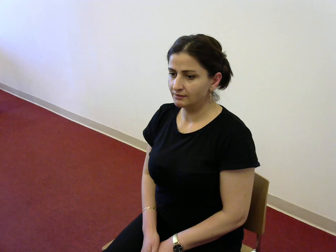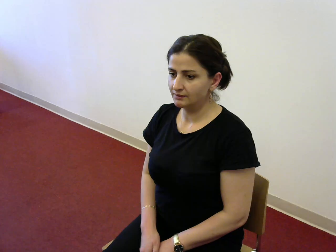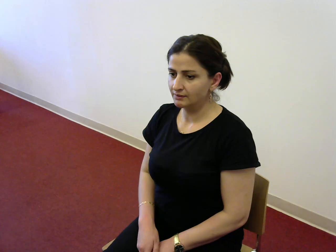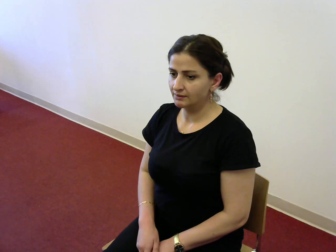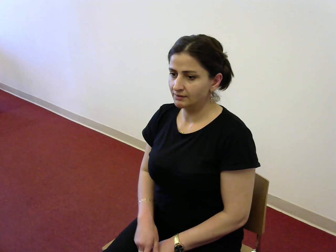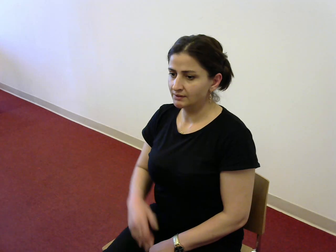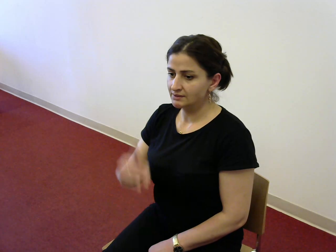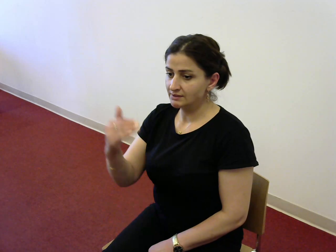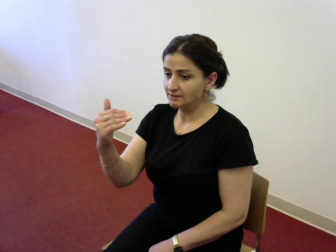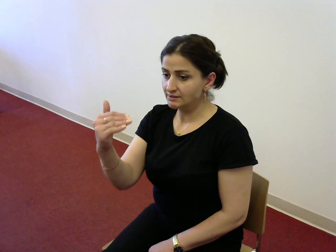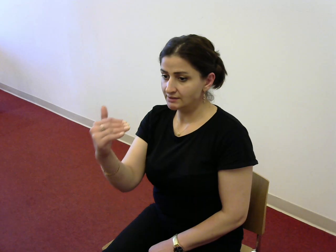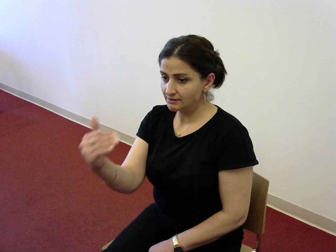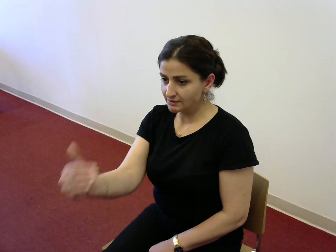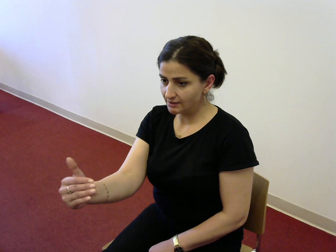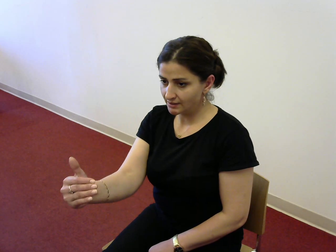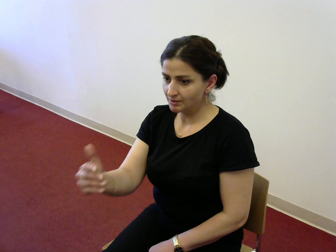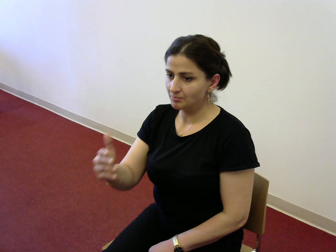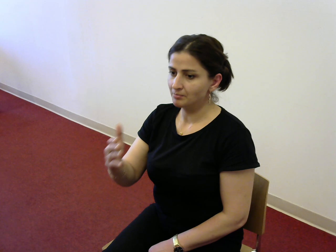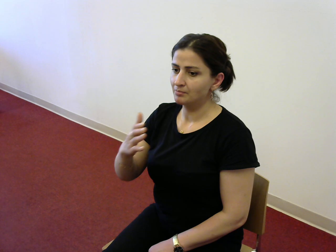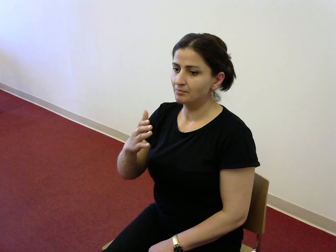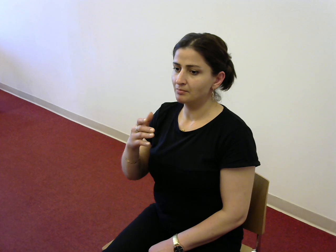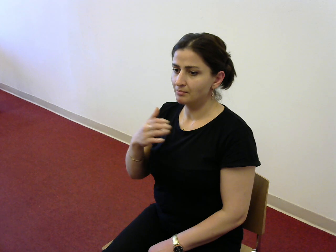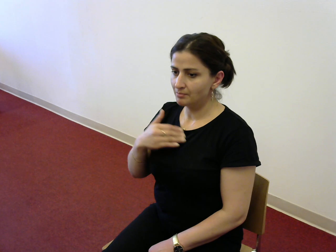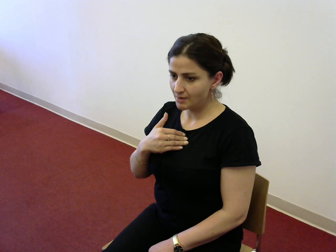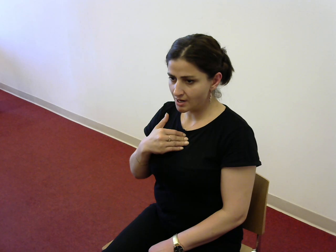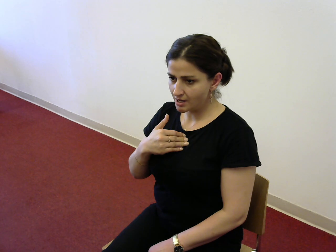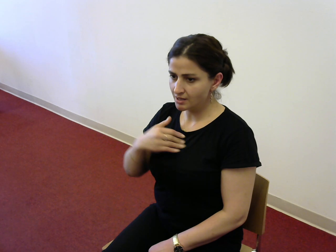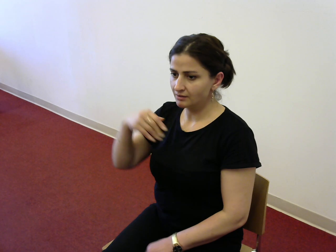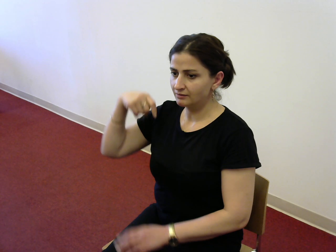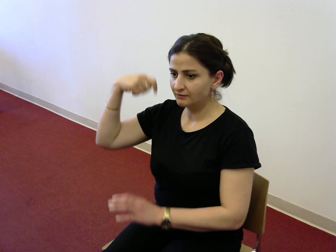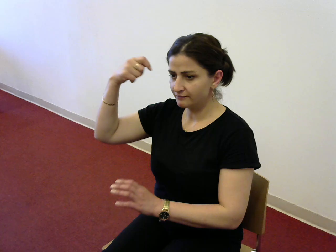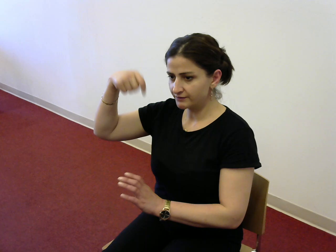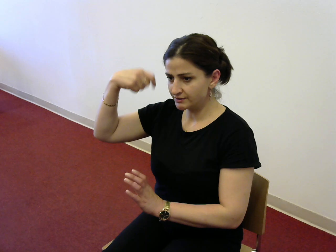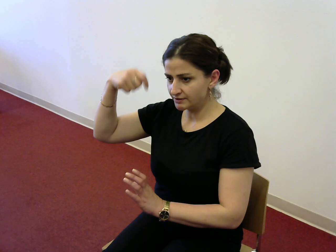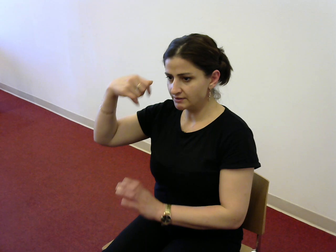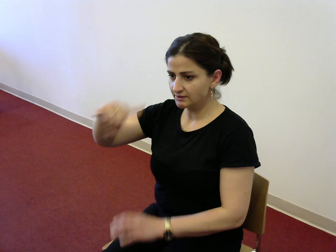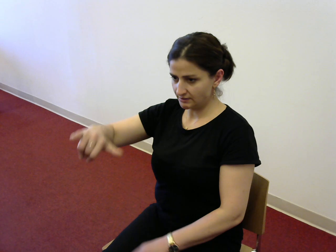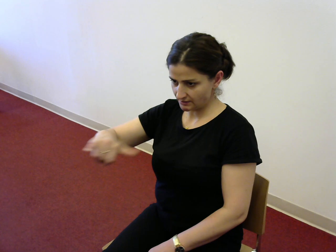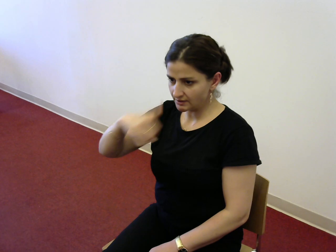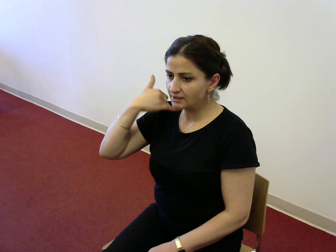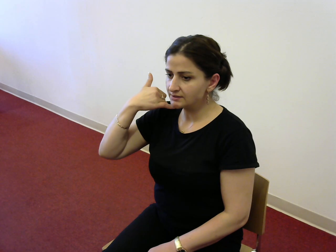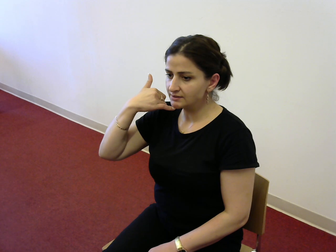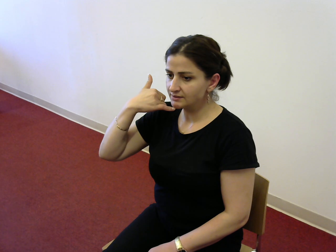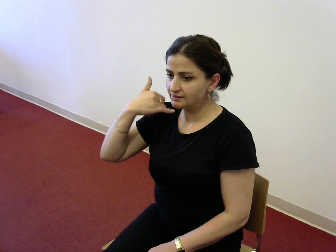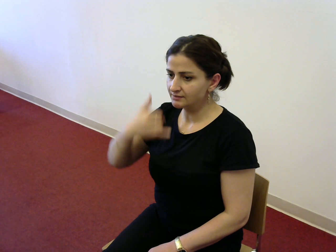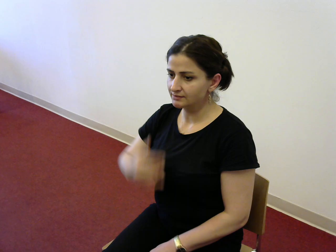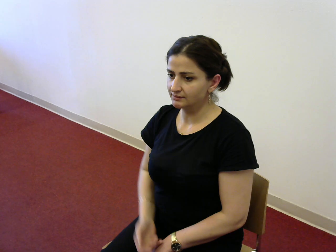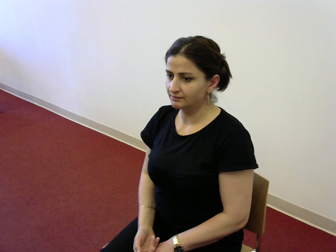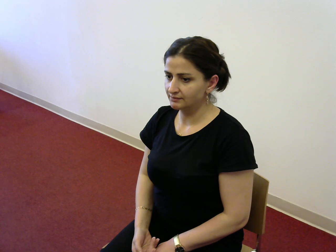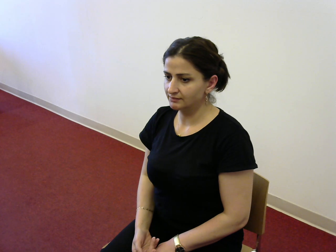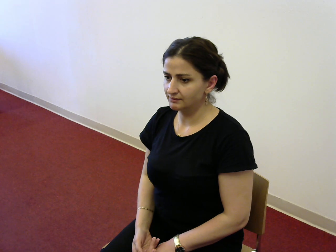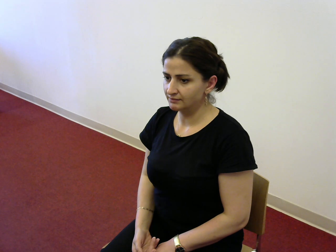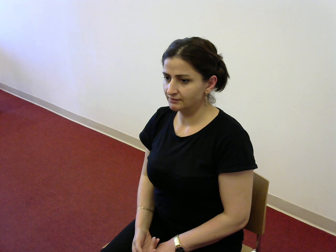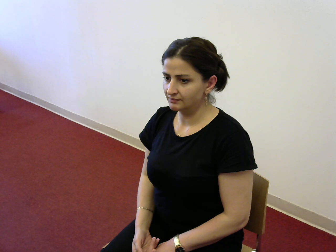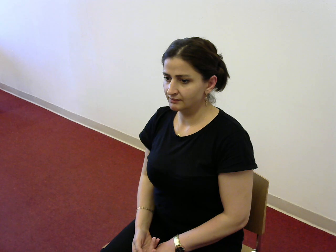Siz mənə video zəng edin